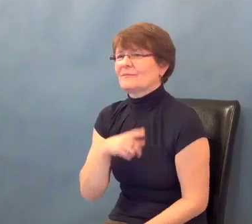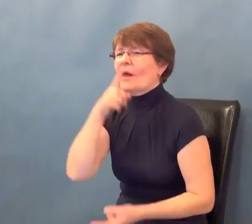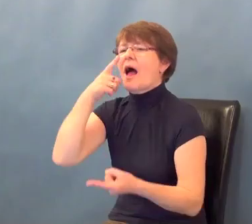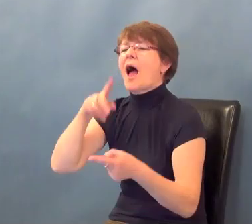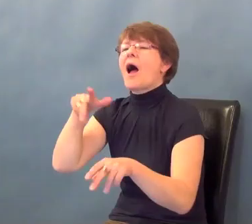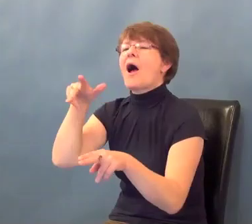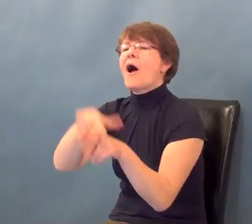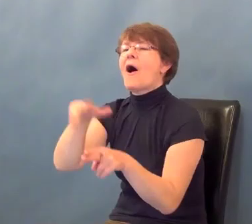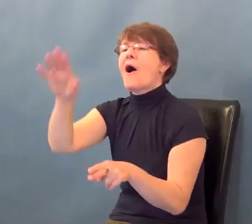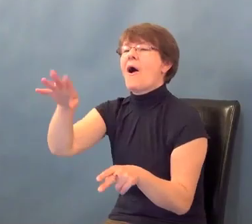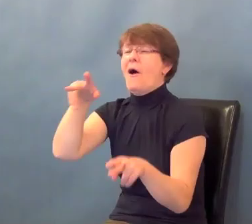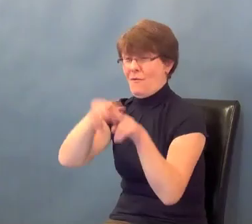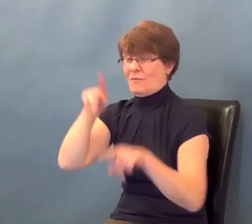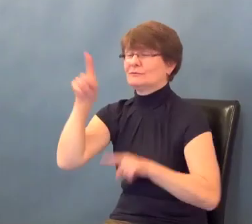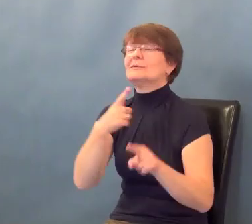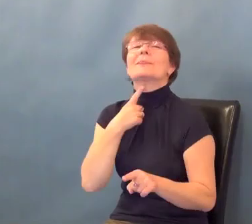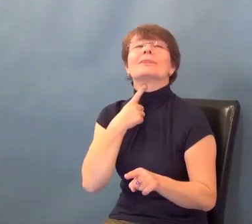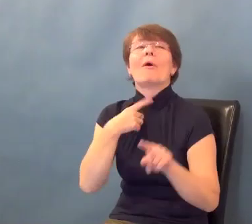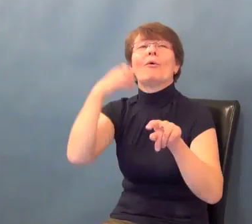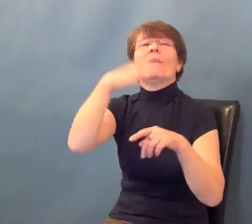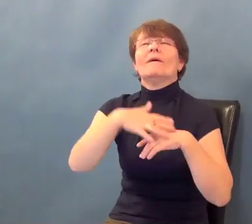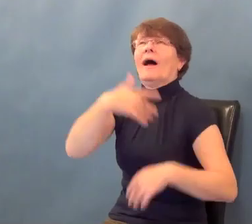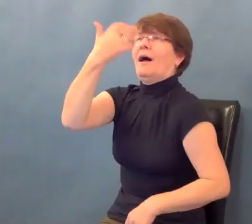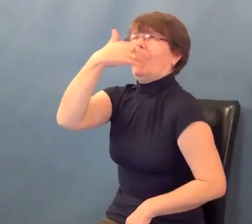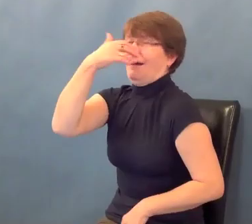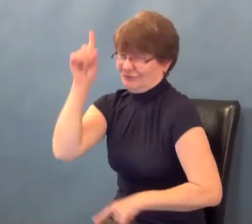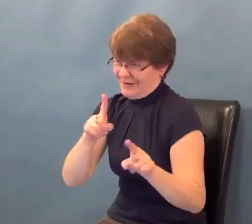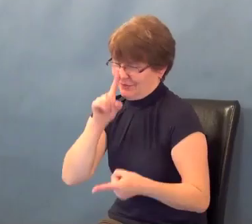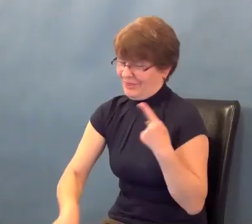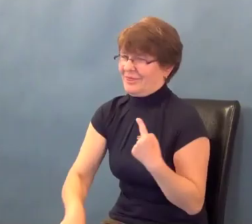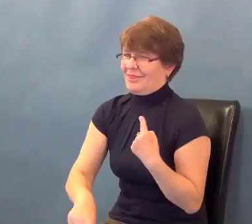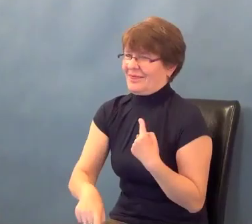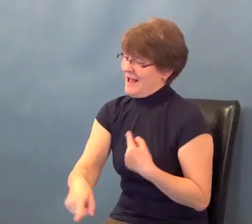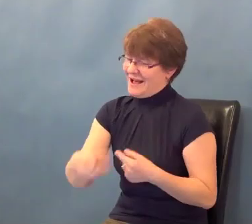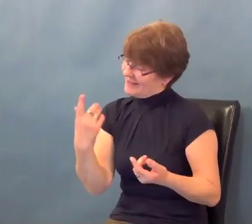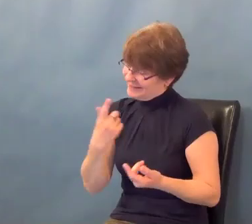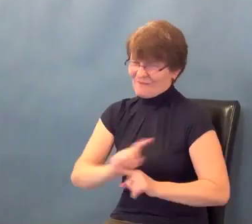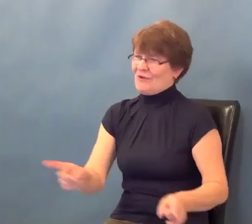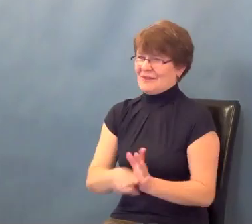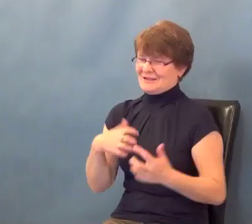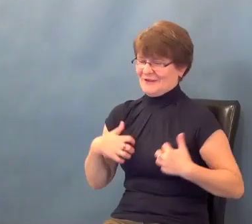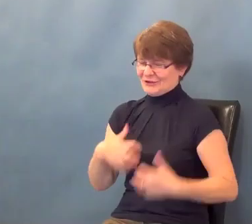Koń czasami, nawet jeśli by chciał wziąć prysznic, nie może, mimo wszystko, to nie jest dla zwierząt.